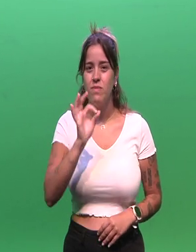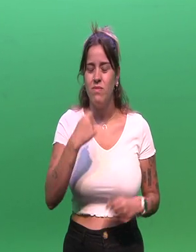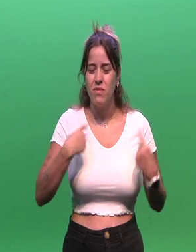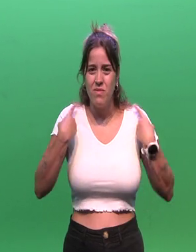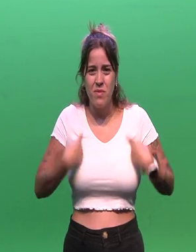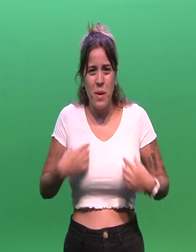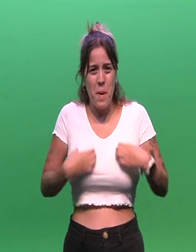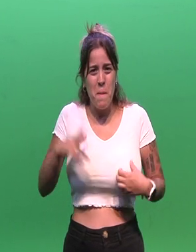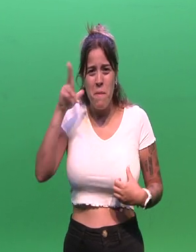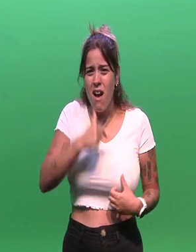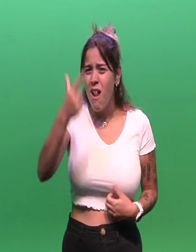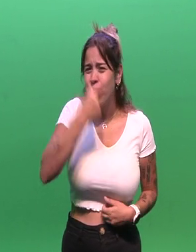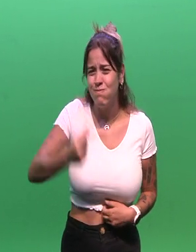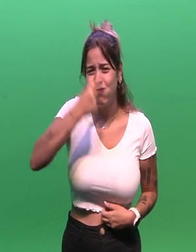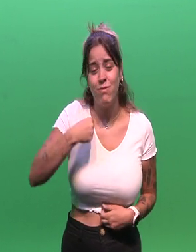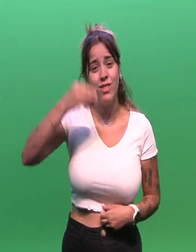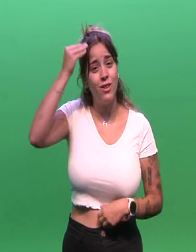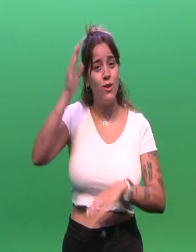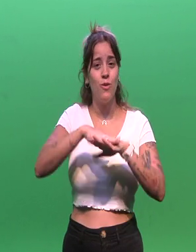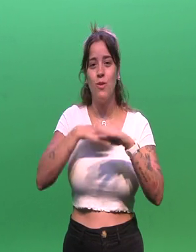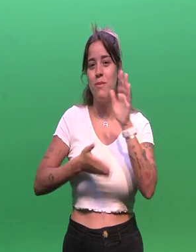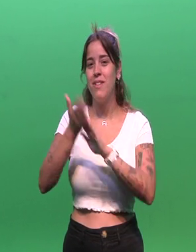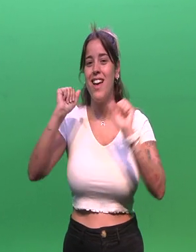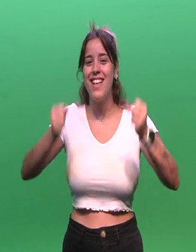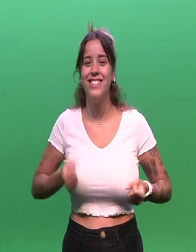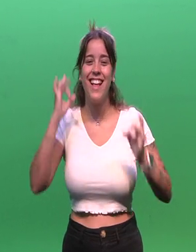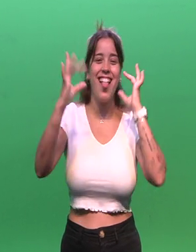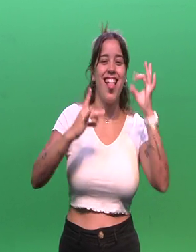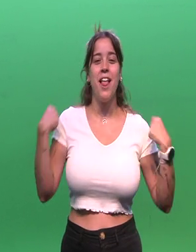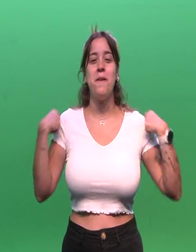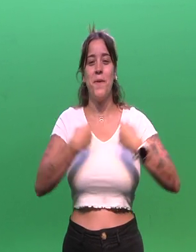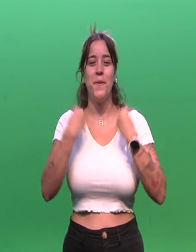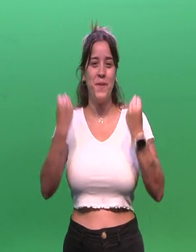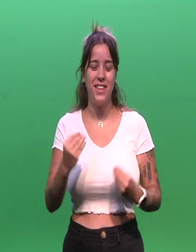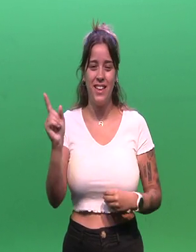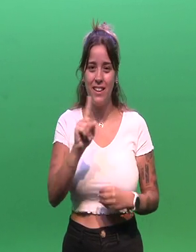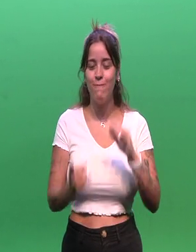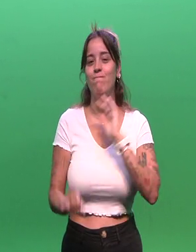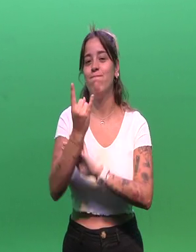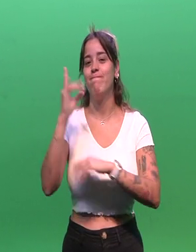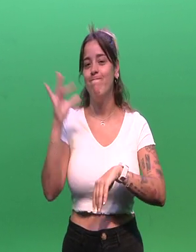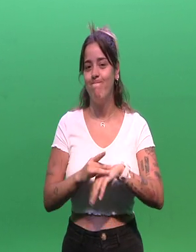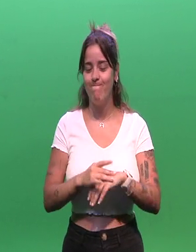Sí, sento que em fan mal els pulmons, estic molt constipada. Crec que és perquè vaig anar a esquiar i no em vaig abrigar bé, i ara estic malalta.